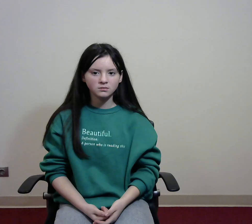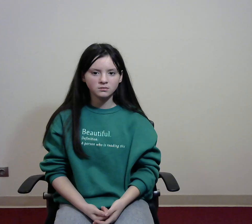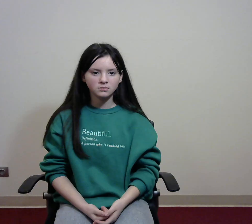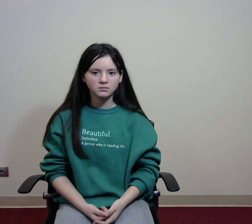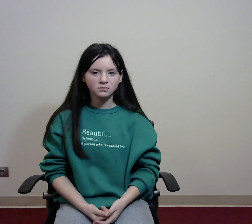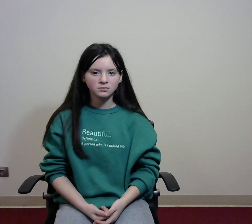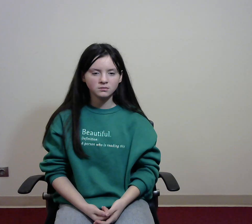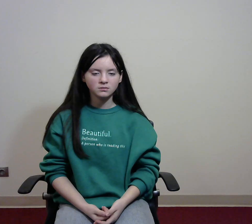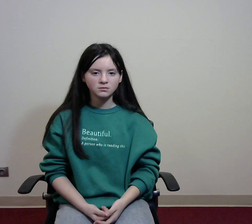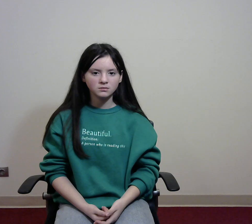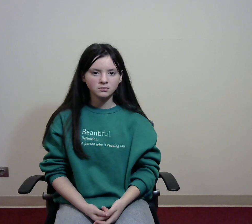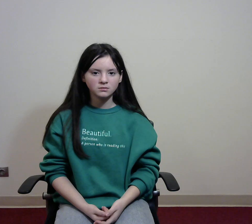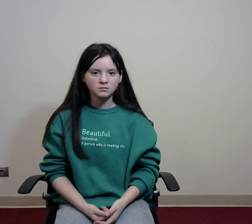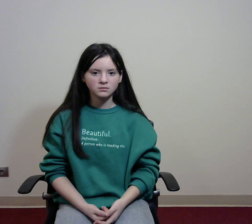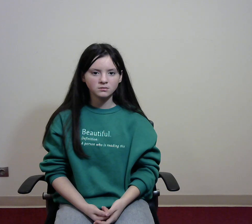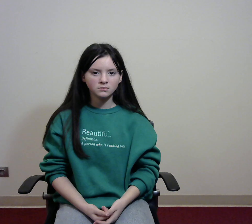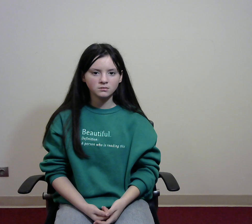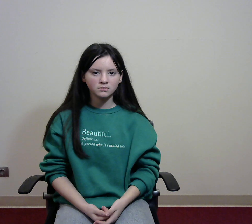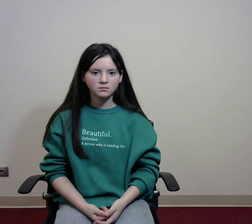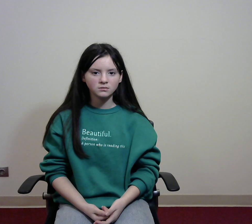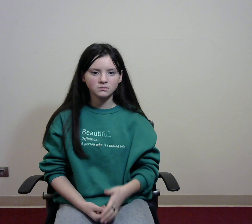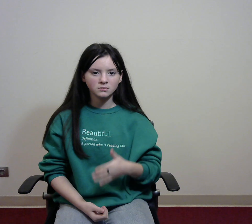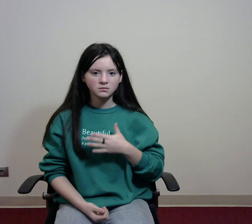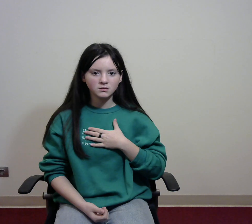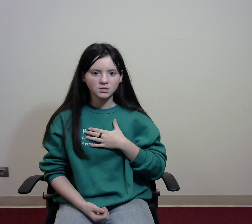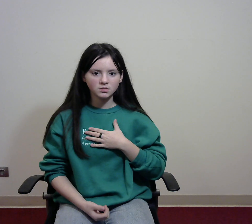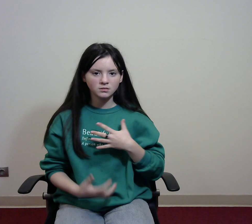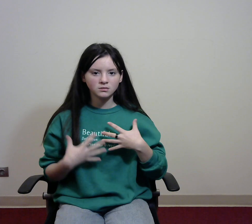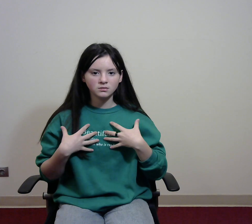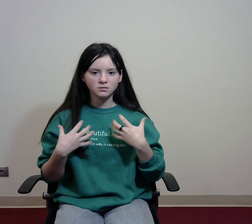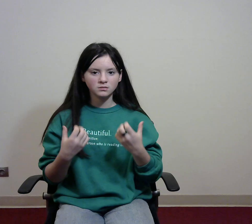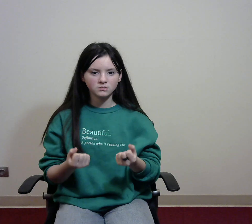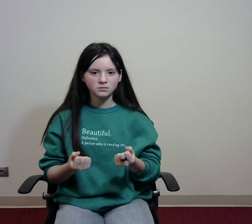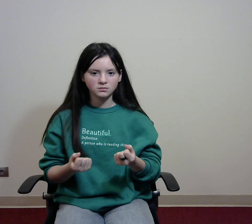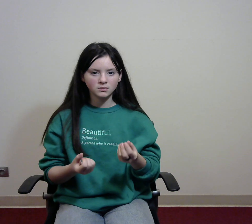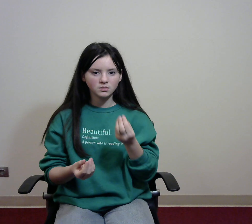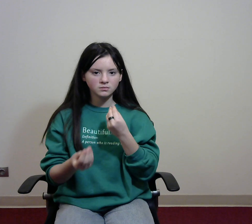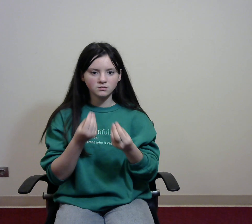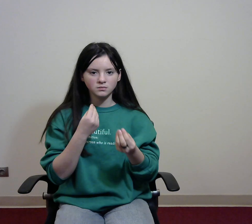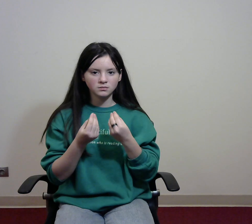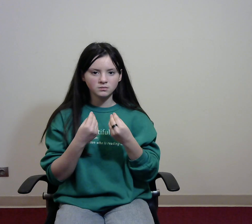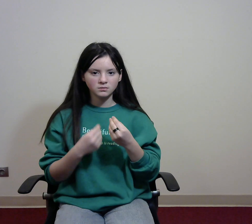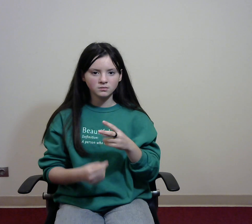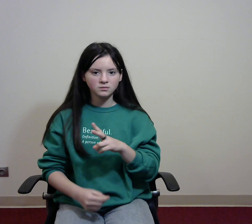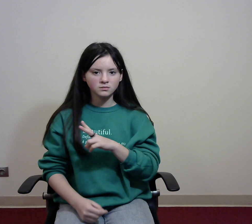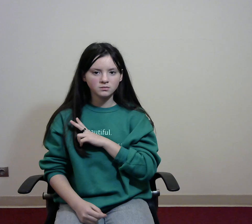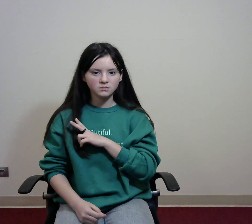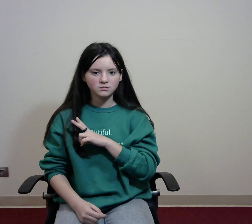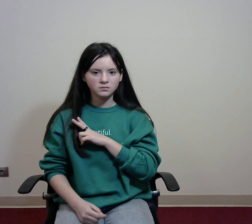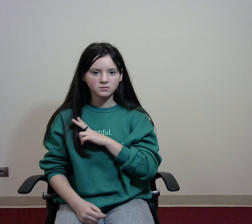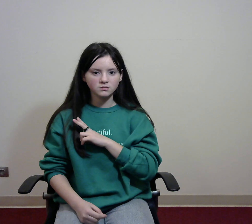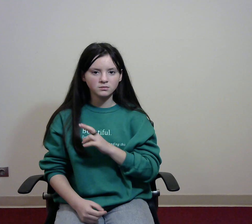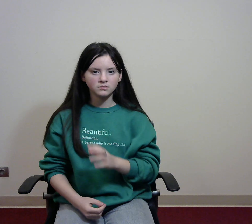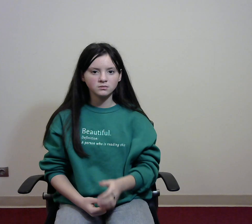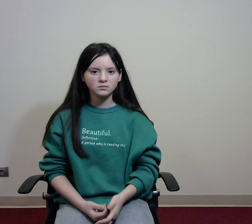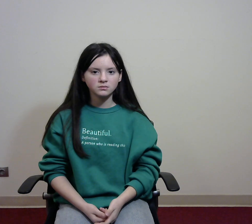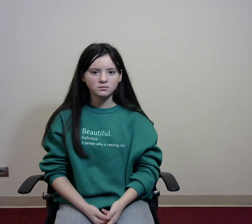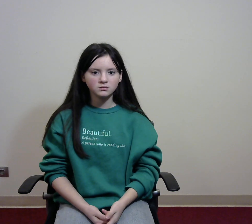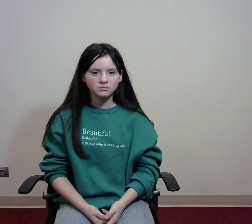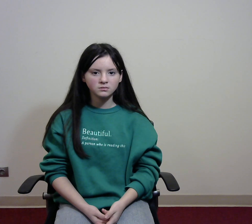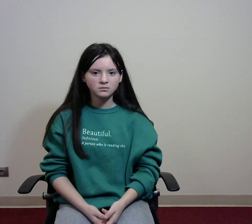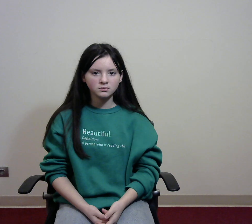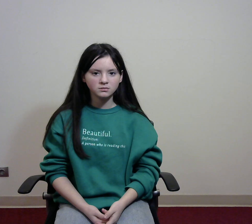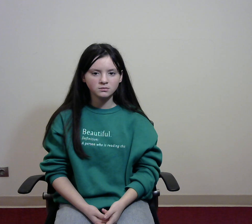Mən sağlam qidalanmağı sevirəm